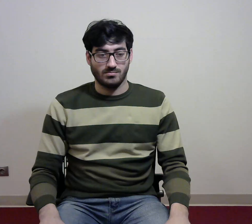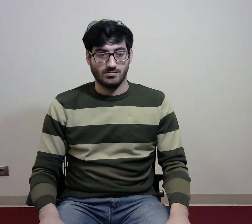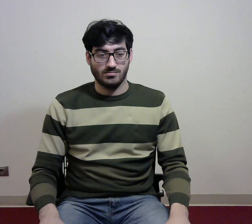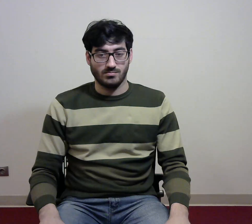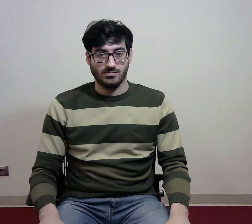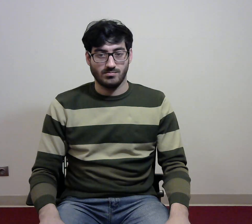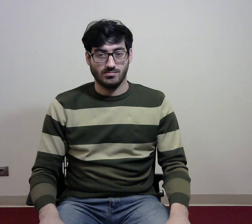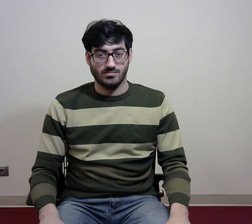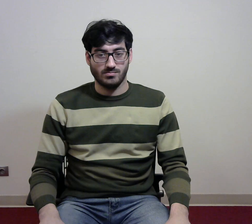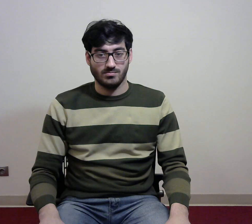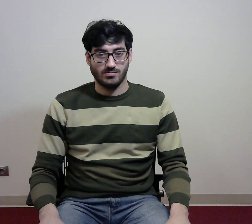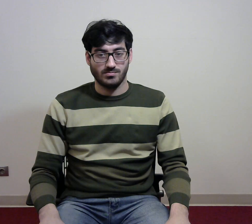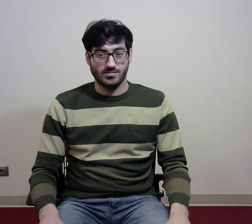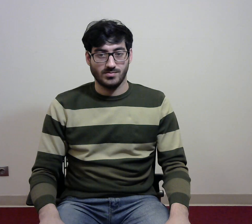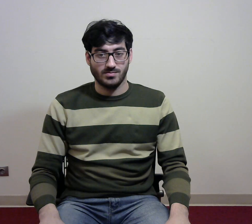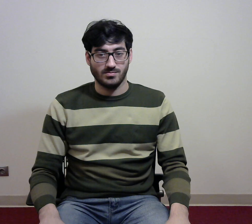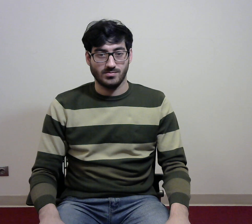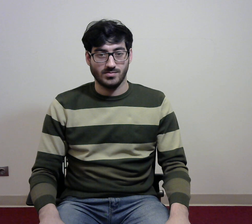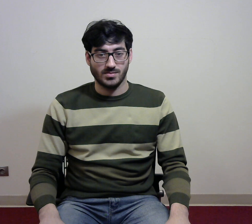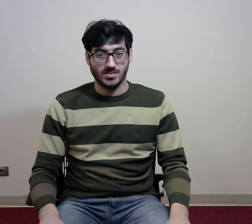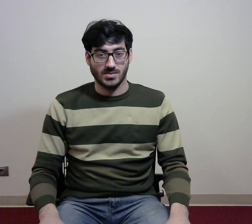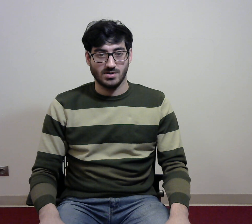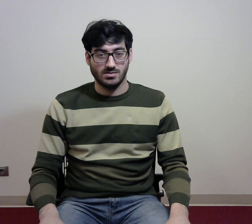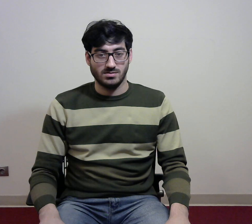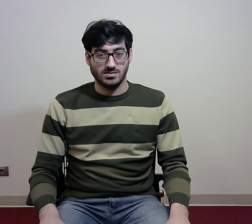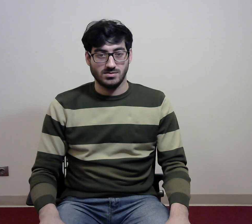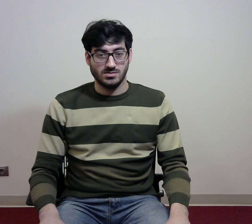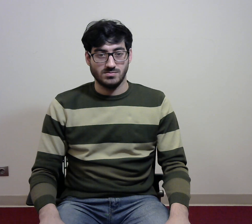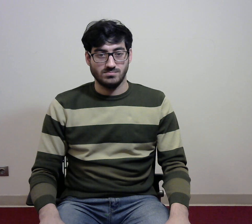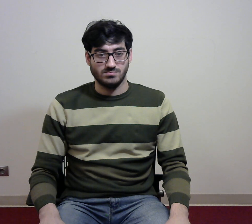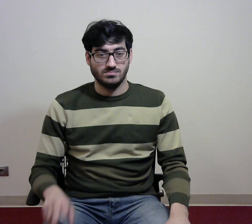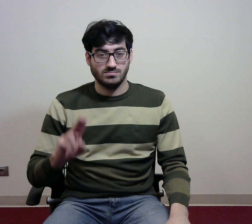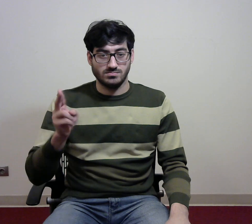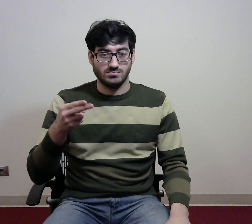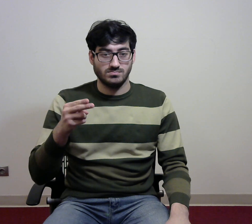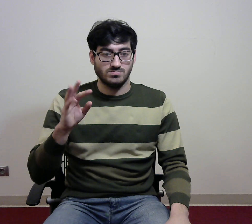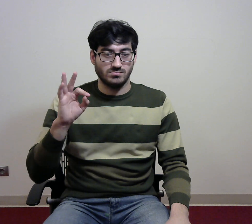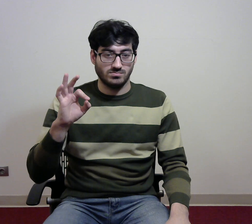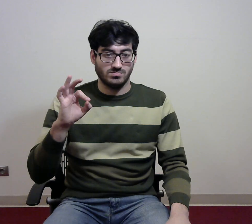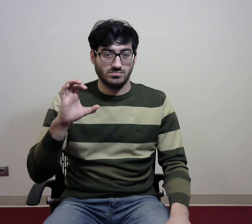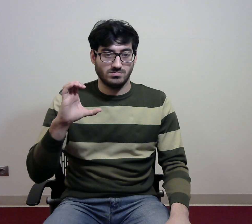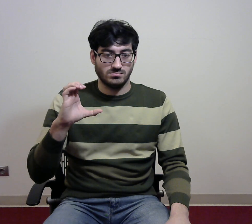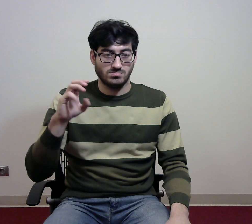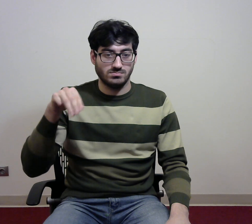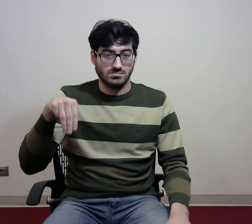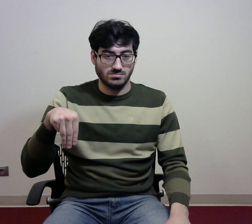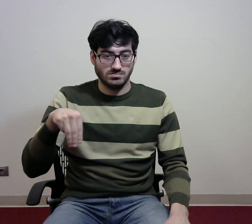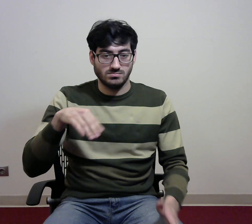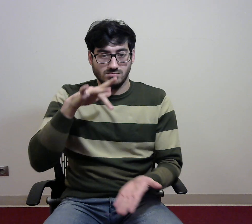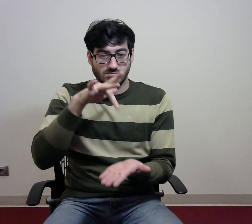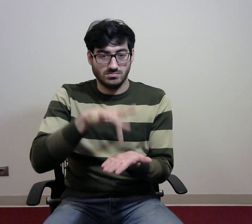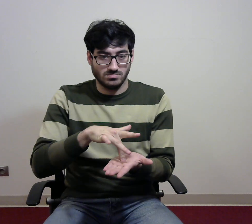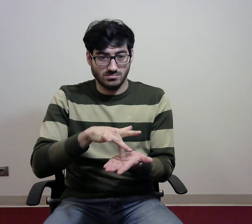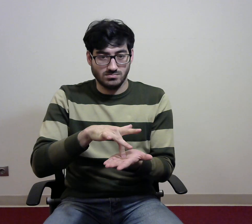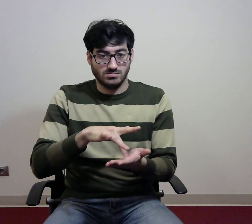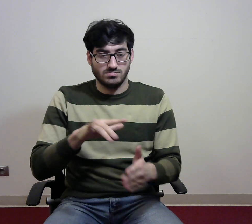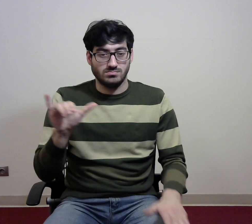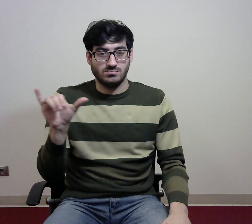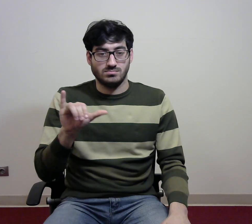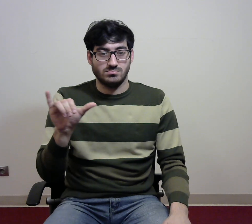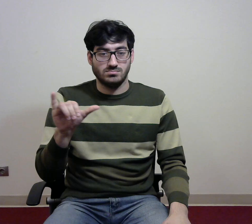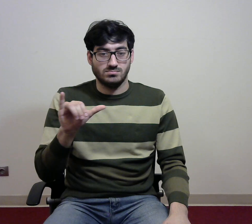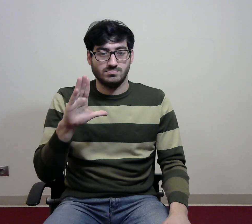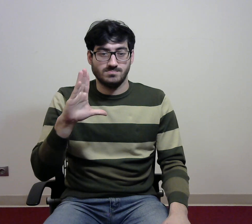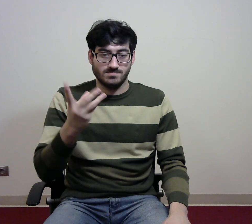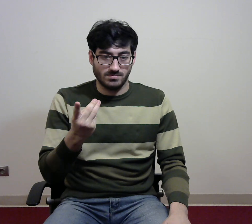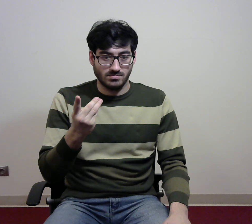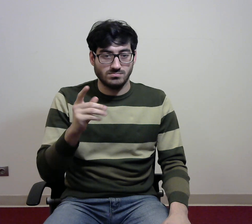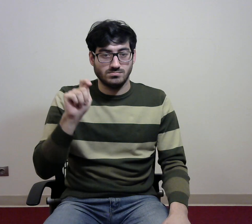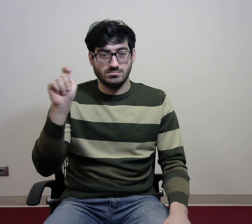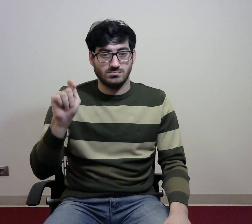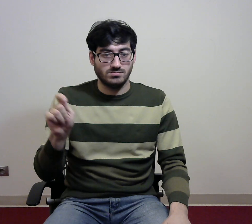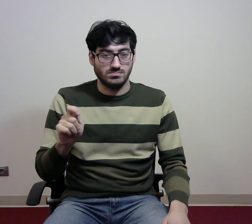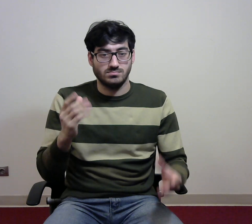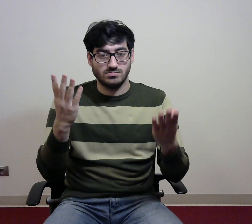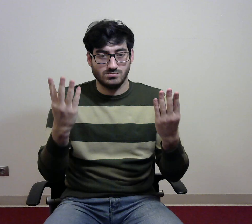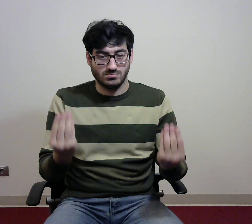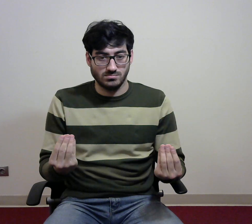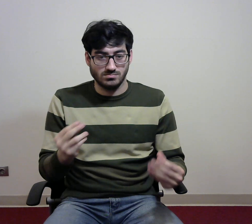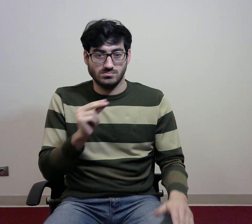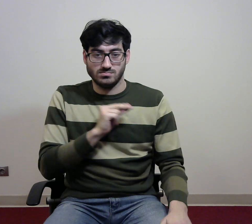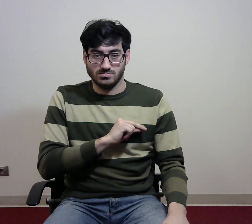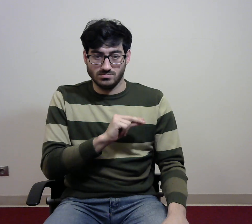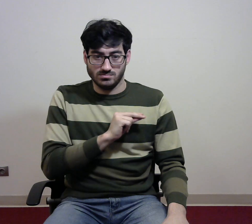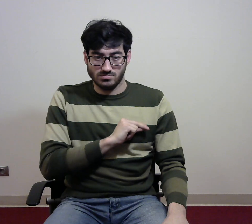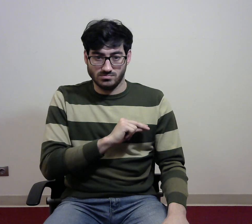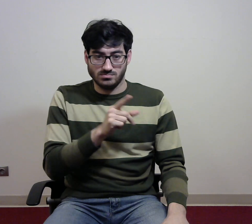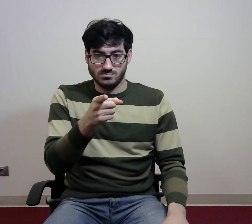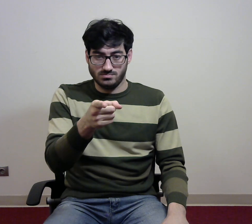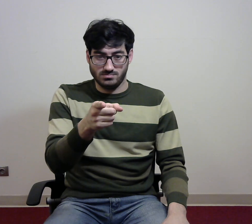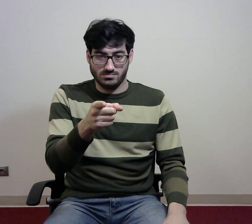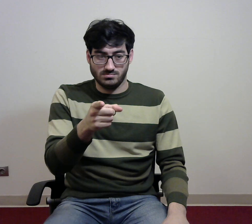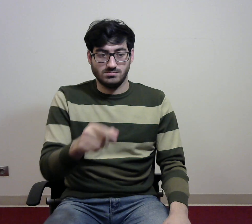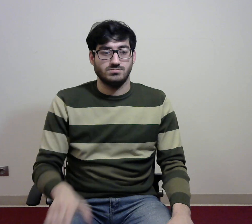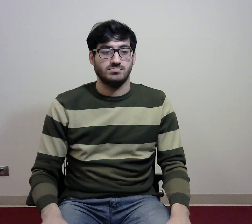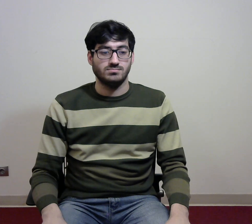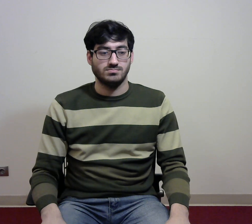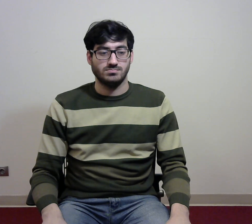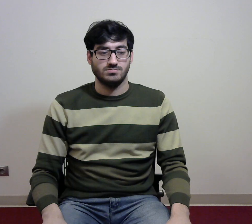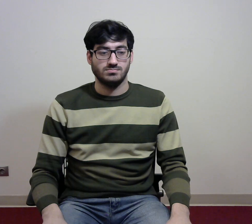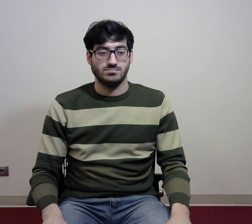DOST mərkəzləri şənbə və bazar günü işləyirmi?